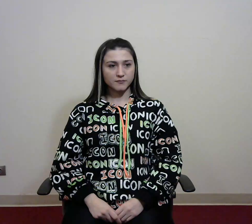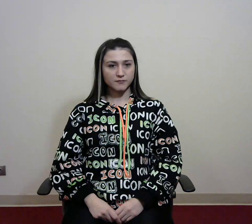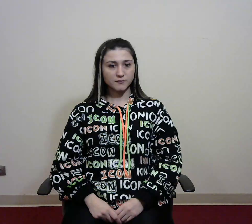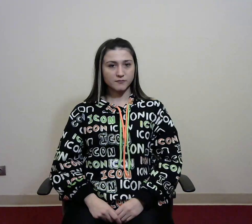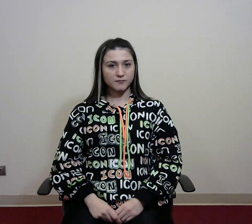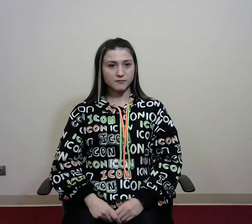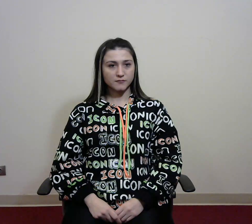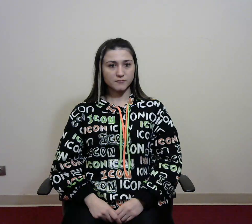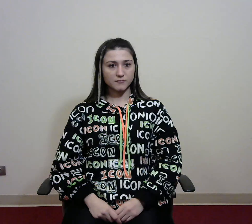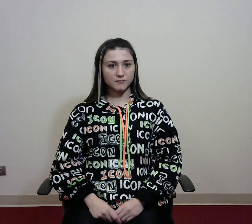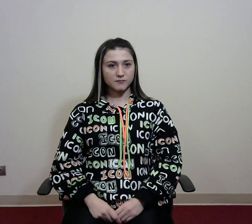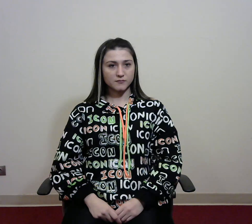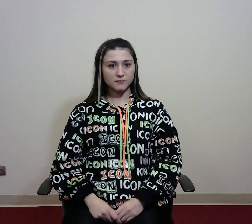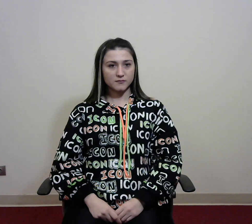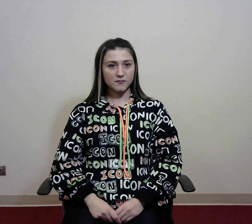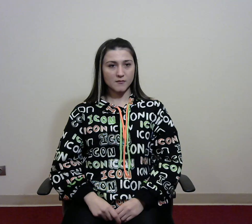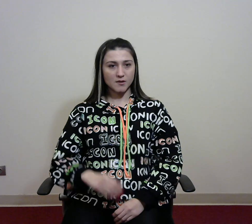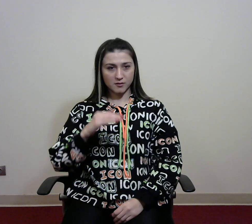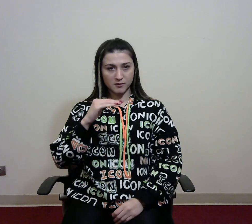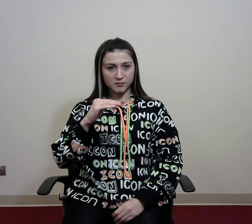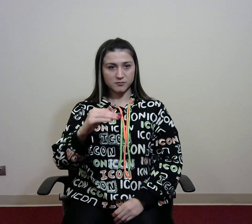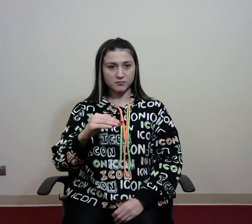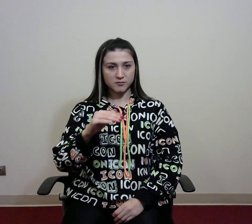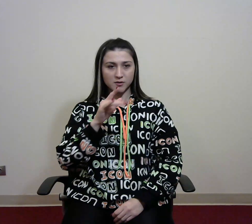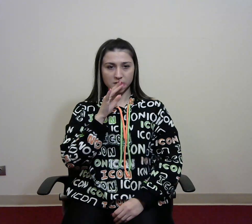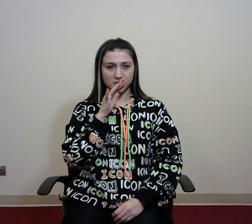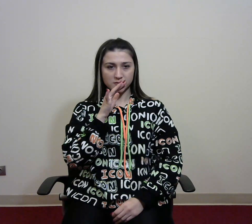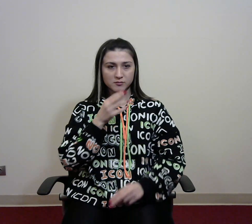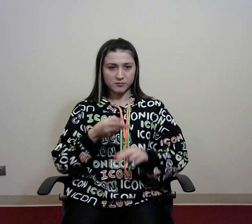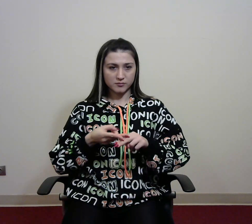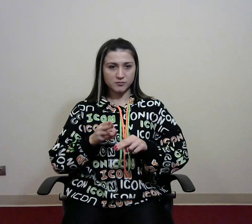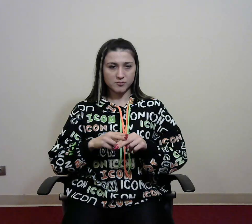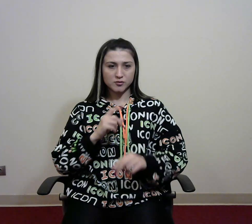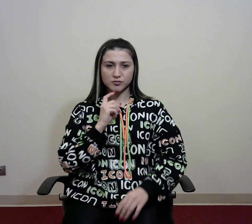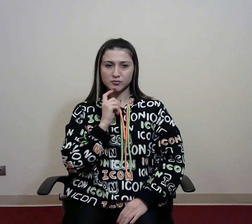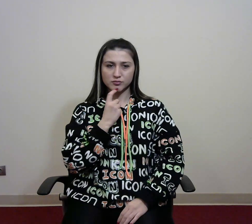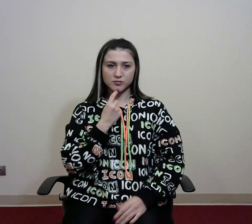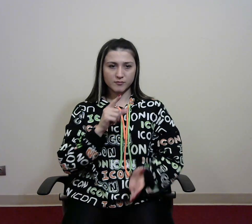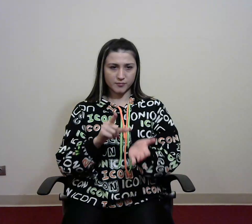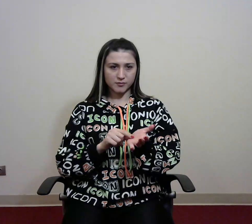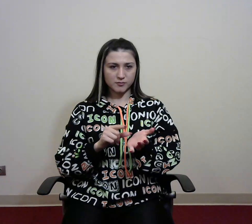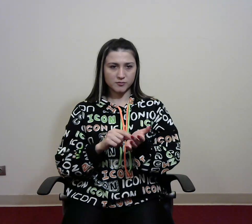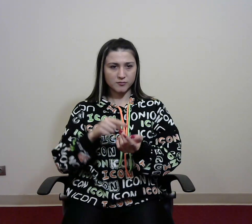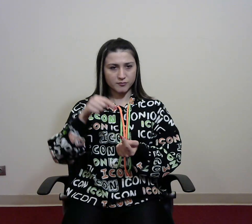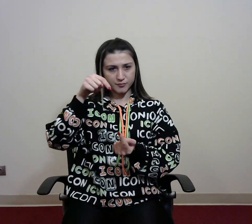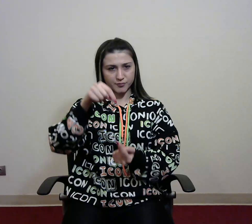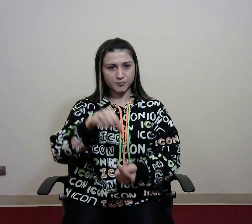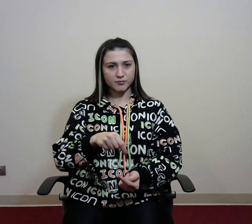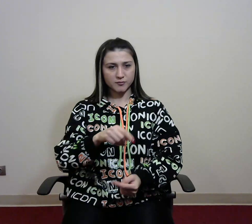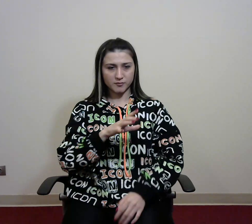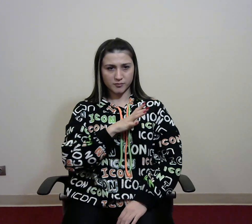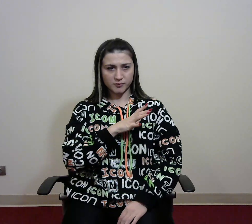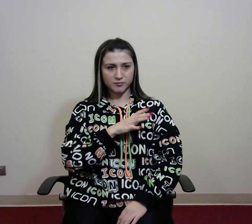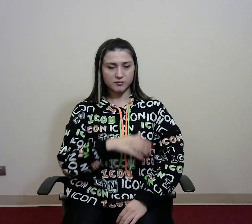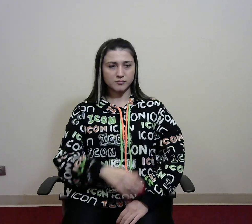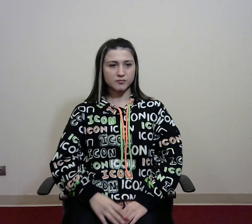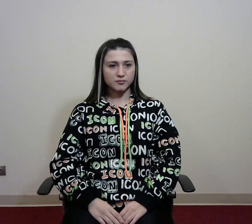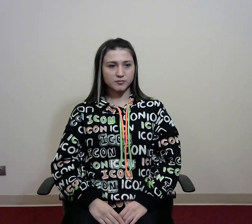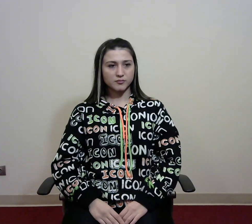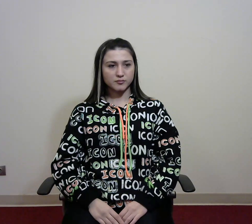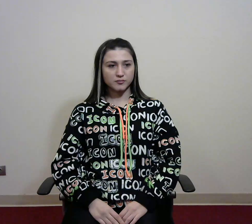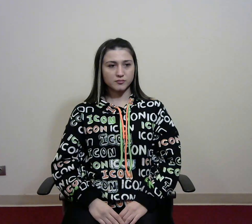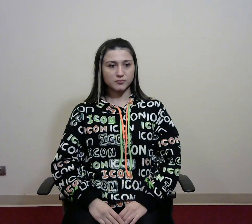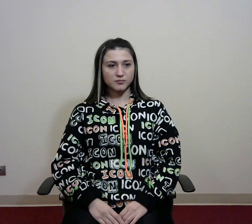Sizə yaşa görə əmək pensiyası təyin olunub